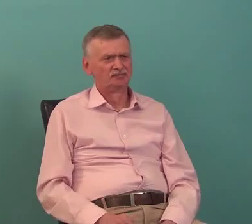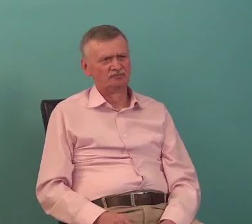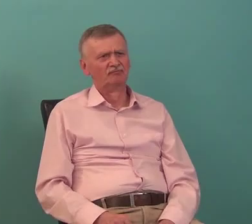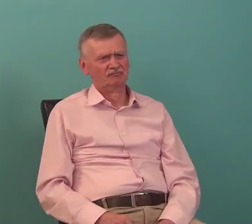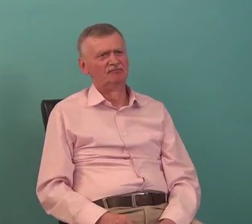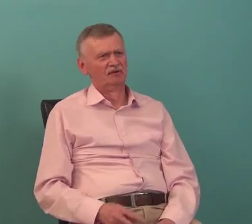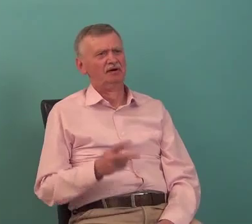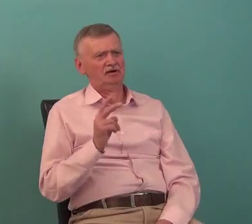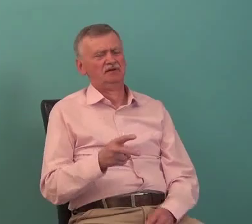Dwa tysiące jedenasty.